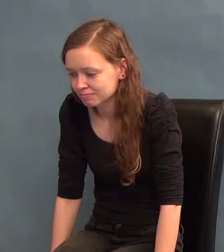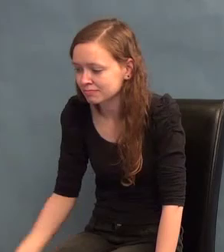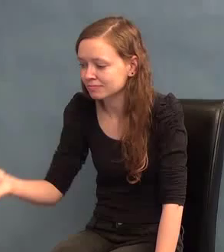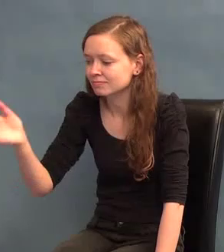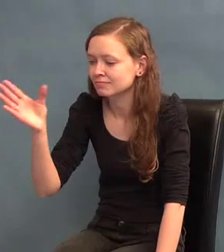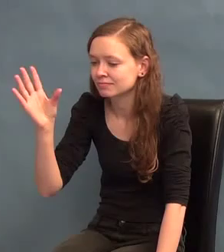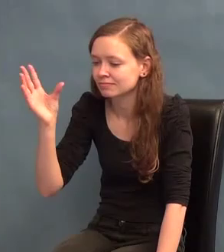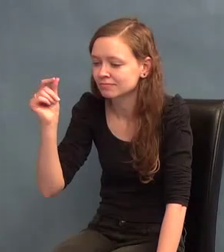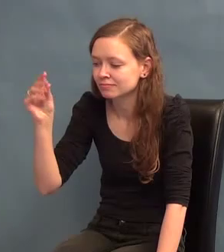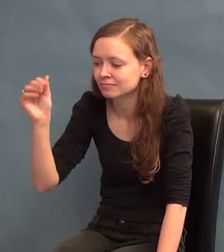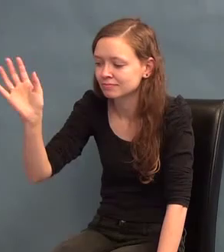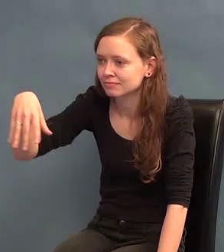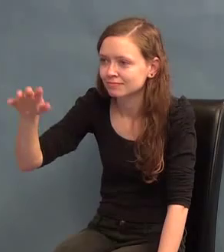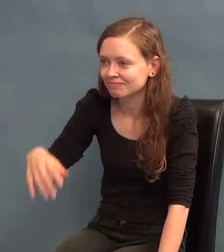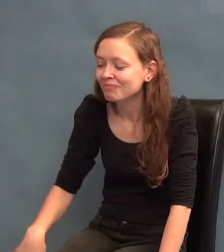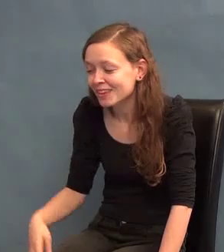Hej! Hej, hej!